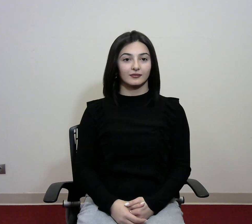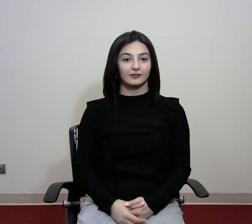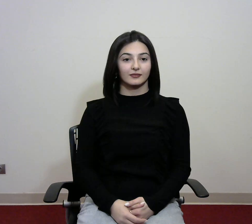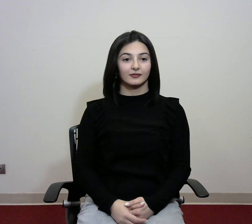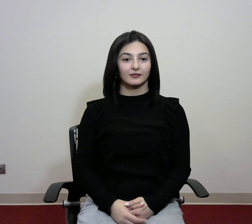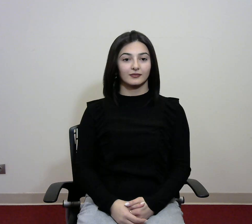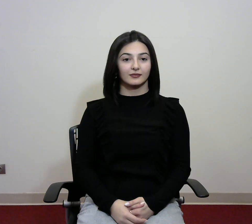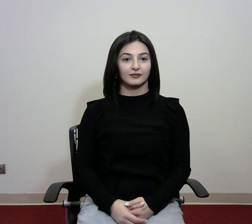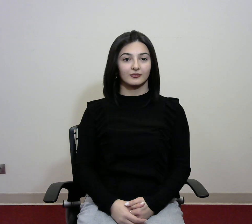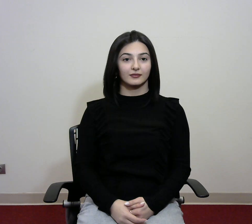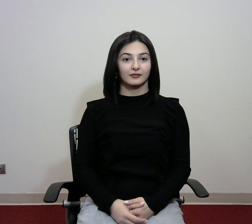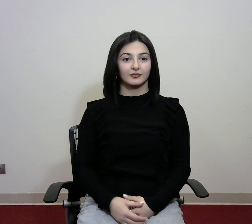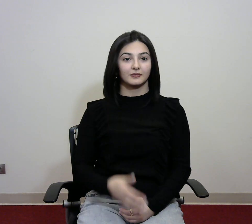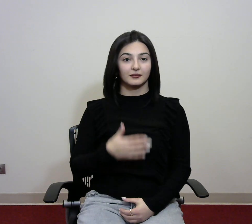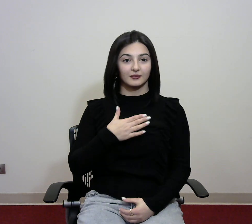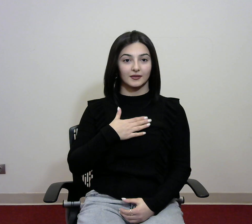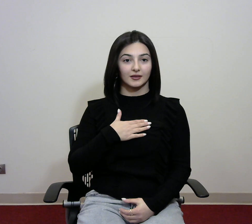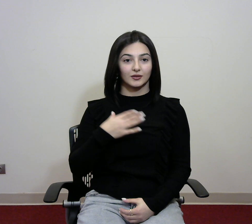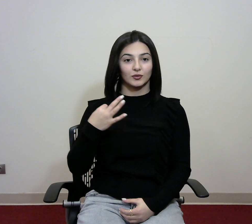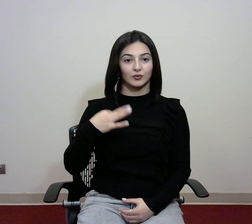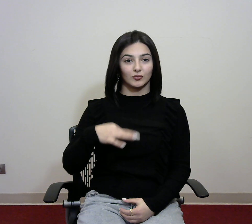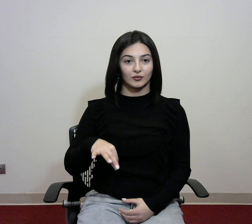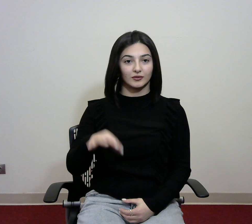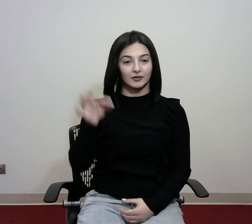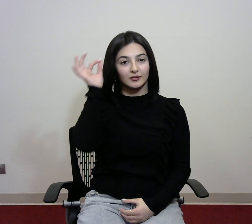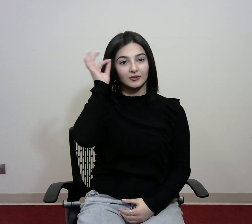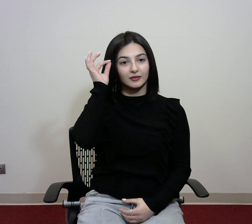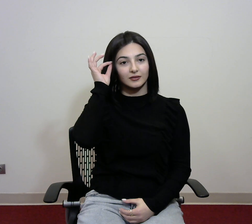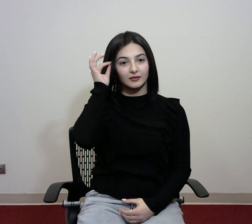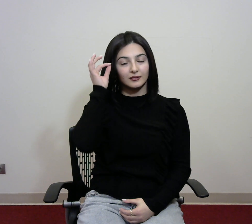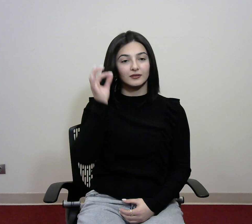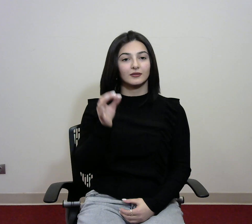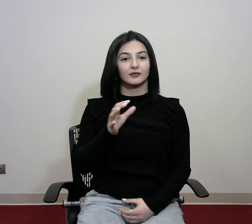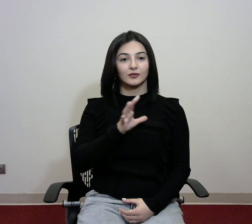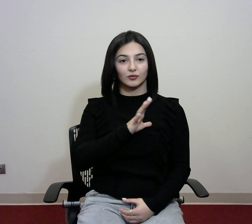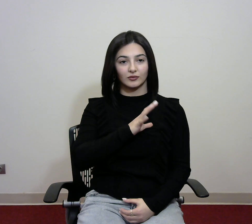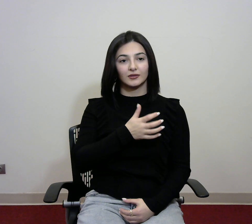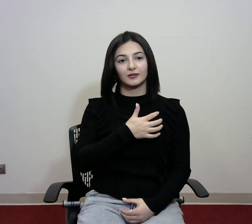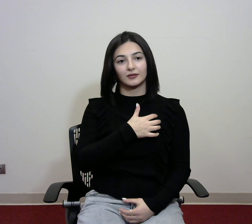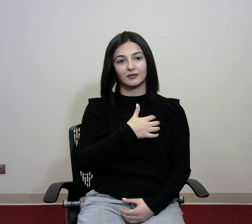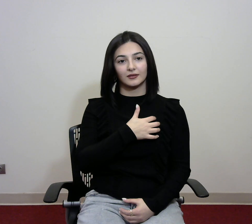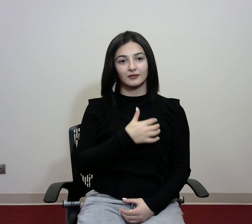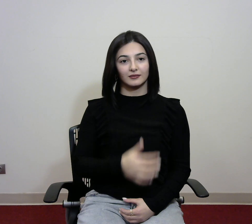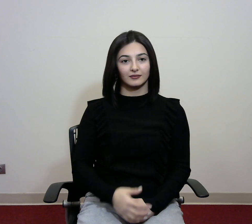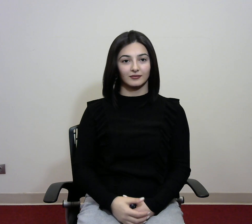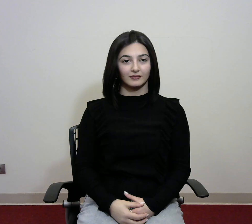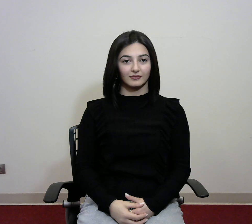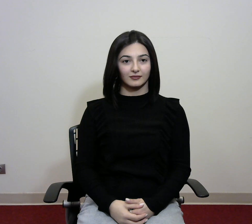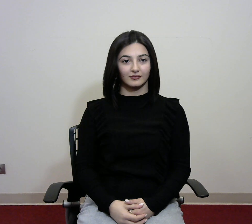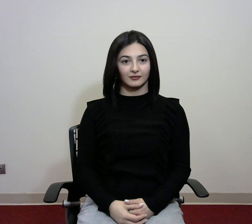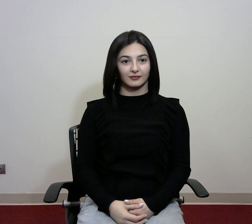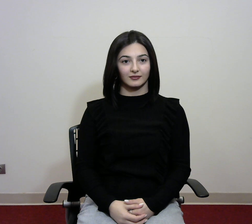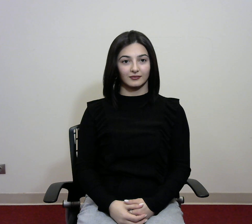Mənim oğlum həkim olmaq istəyir